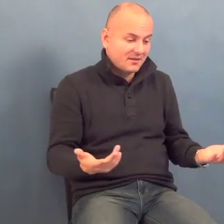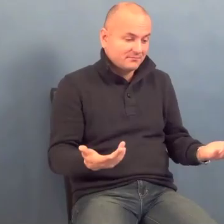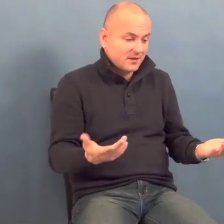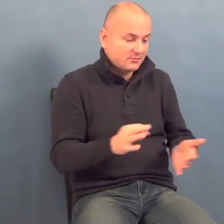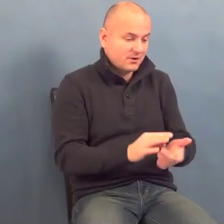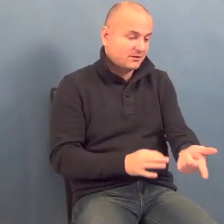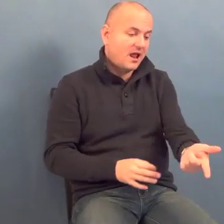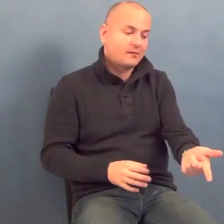Nie wiem.